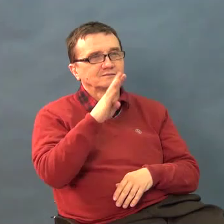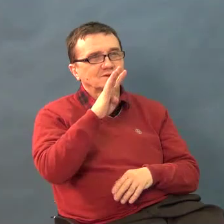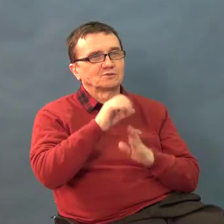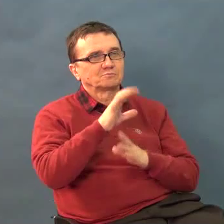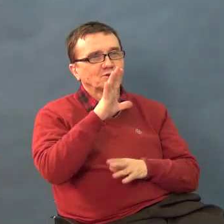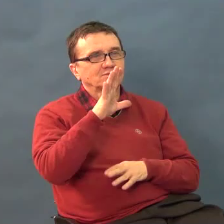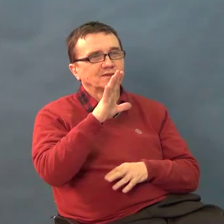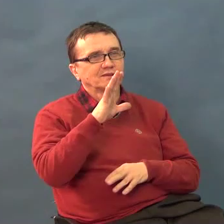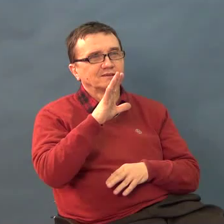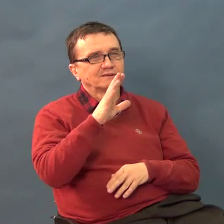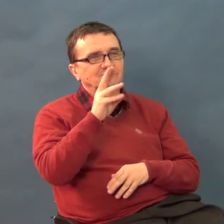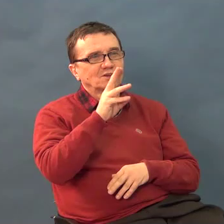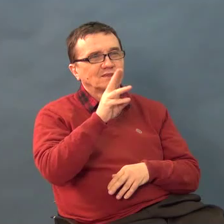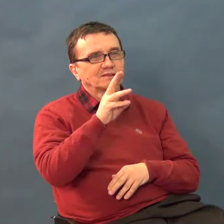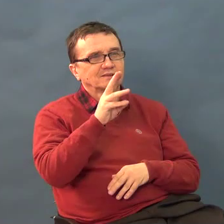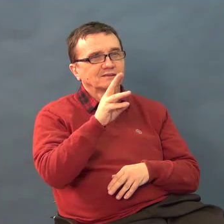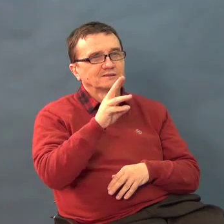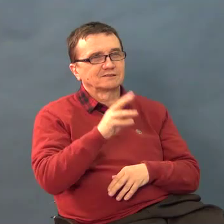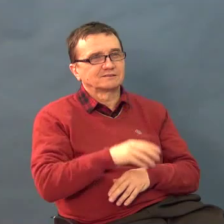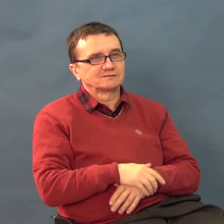Od czwartej do piątej we wtorek.